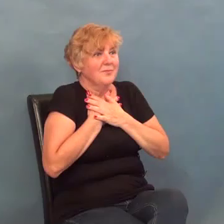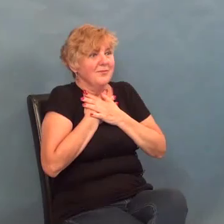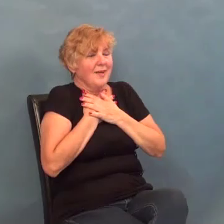Które?